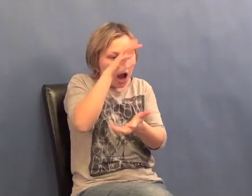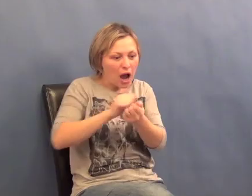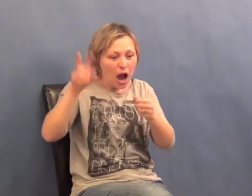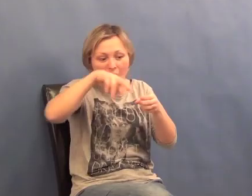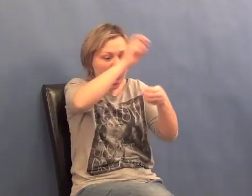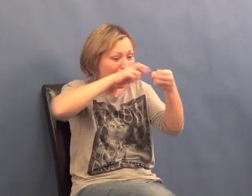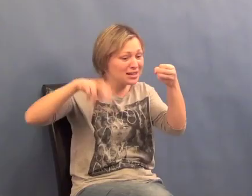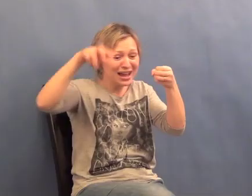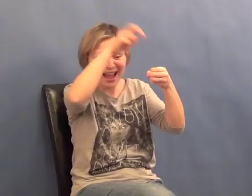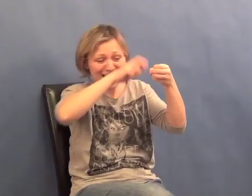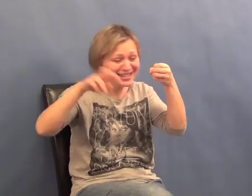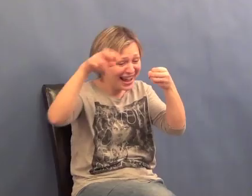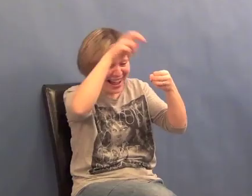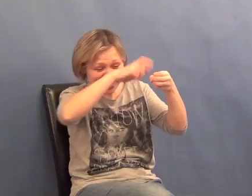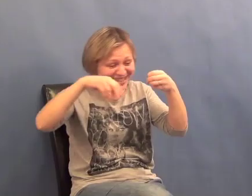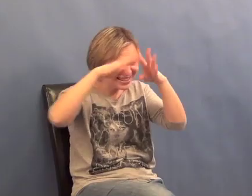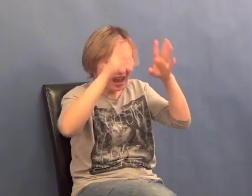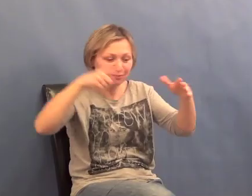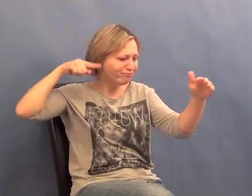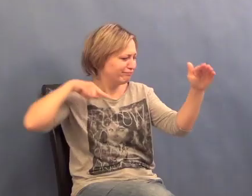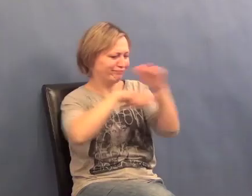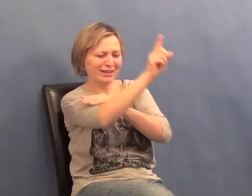Biegnie po klatce i ucieka z niej.